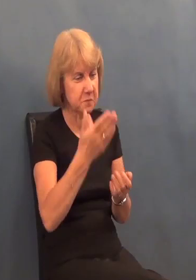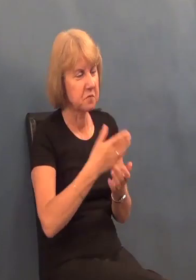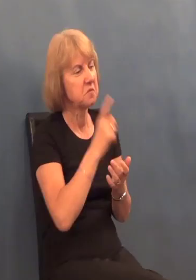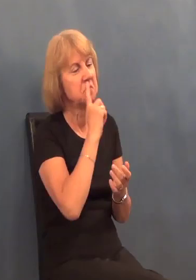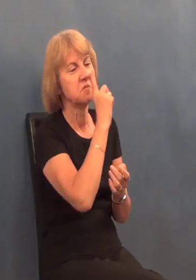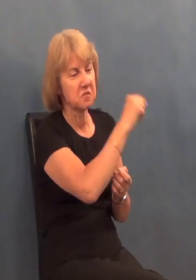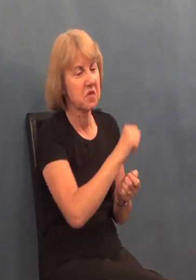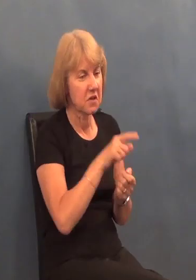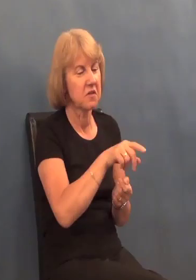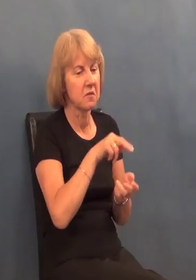Chłopiec odchodzi.